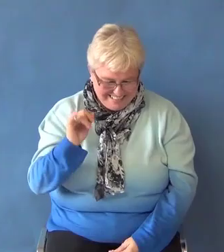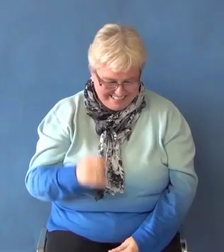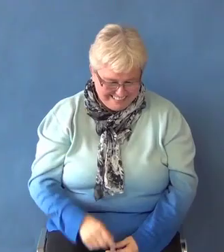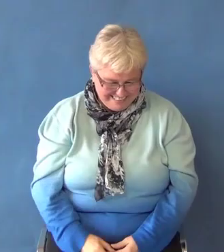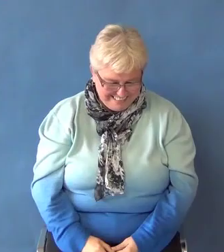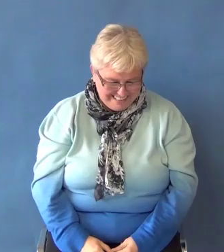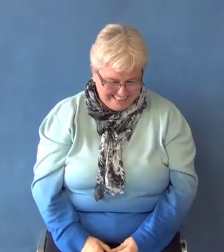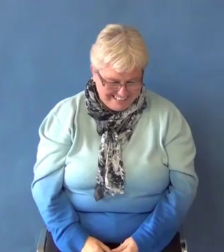Tak, tak.